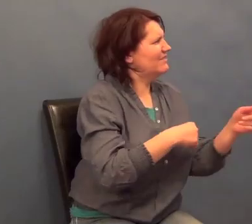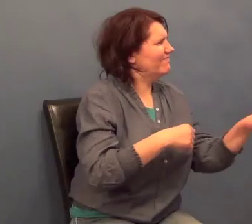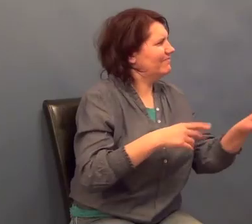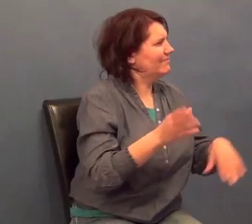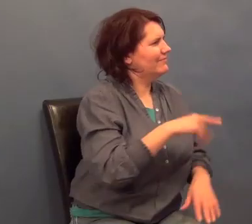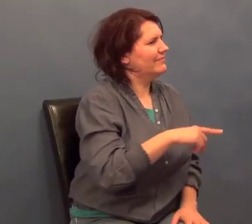Nie?